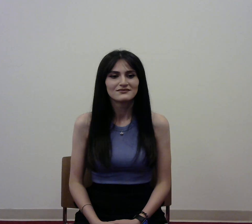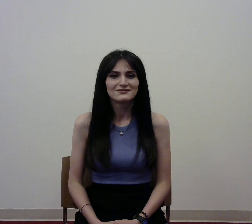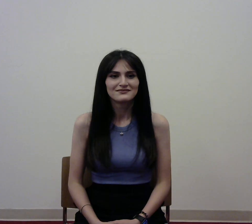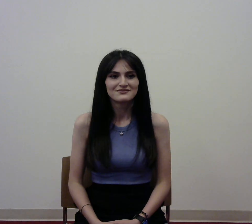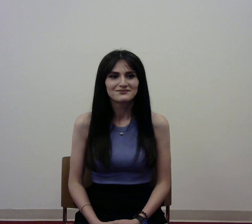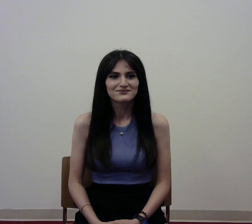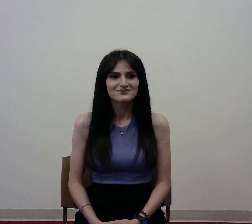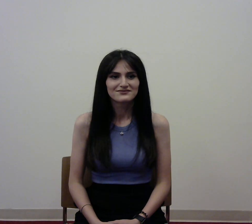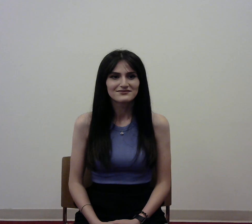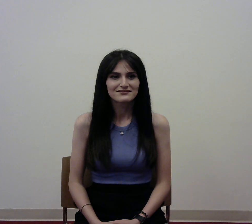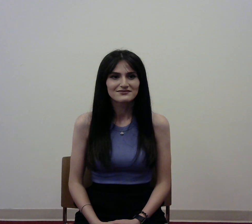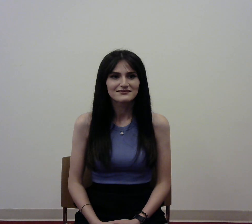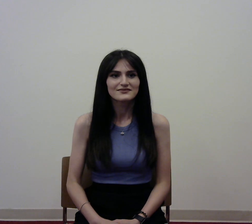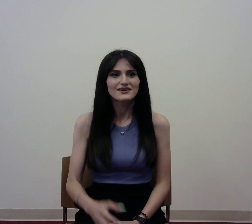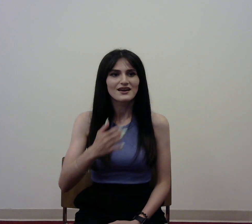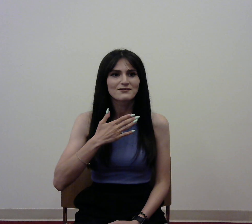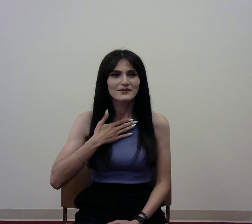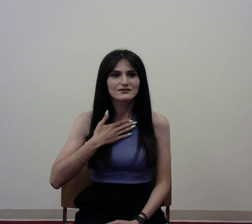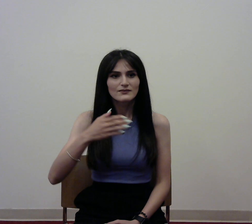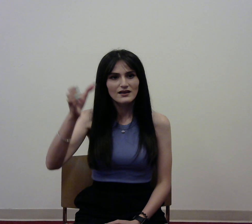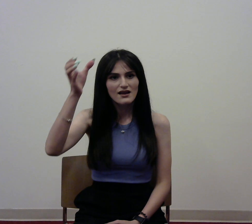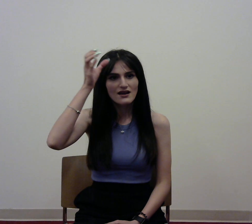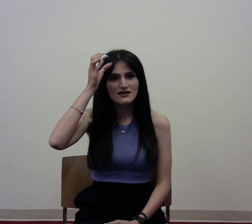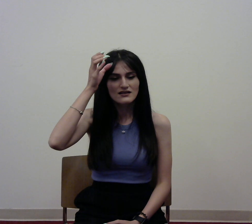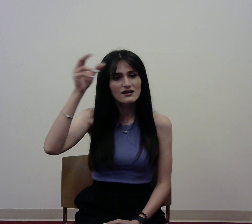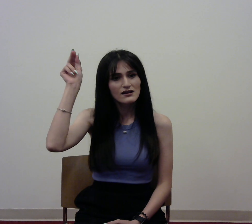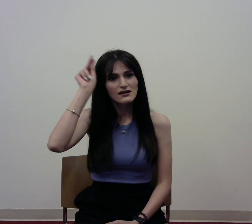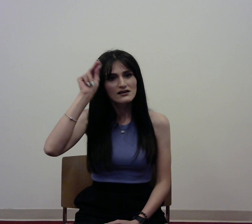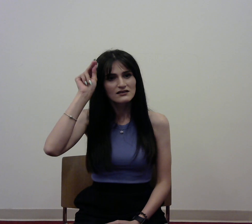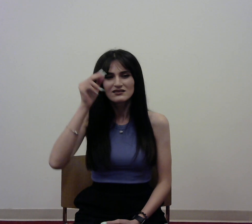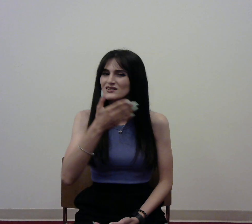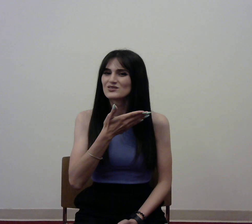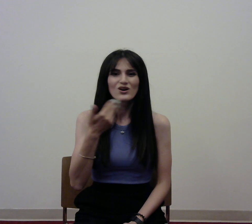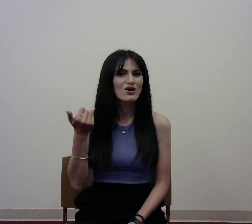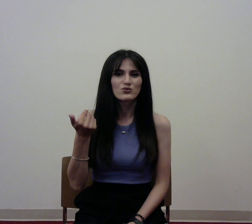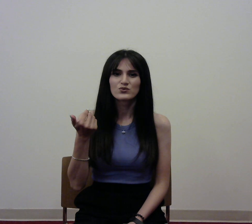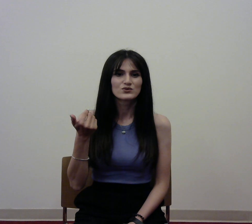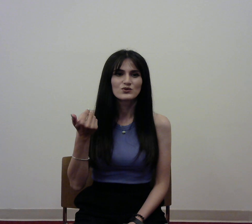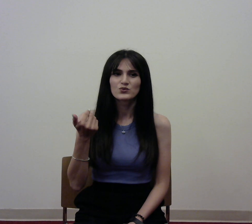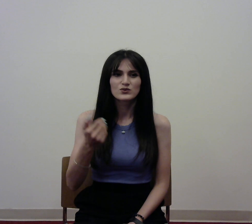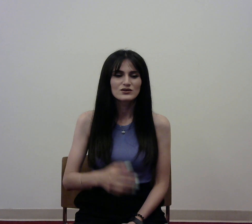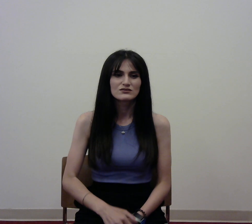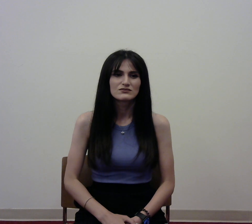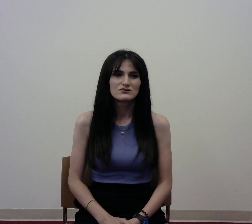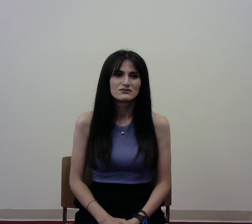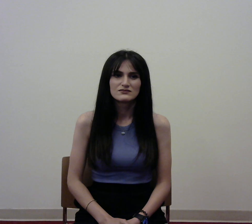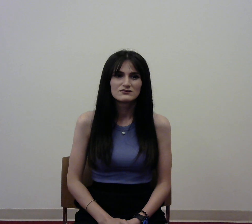Mənim ali təhsilim yoxdur